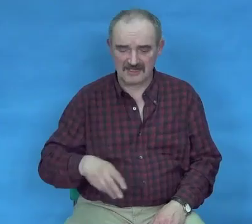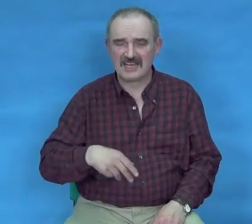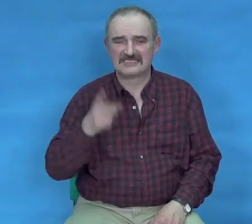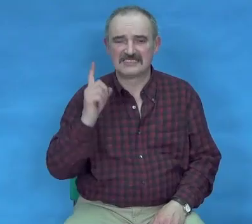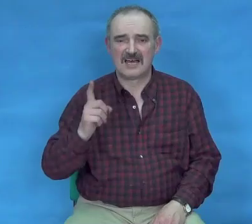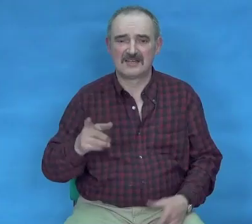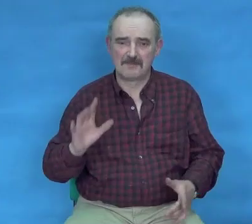A tu jest zakaz.